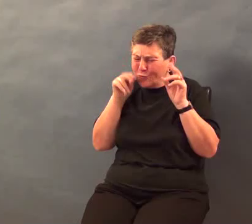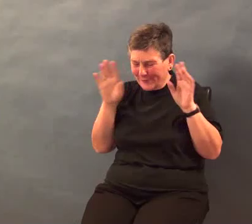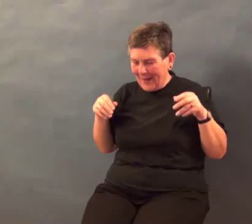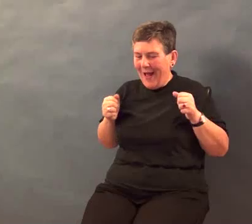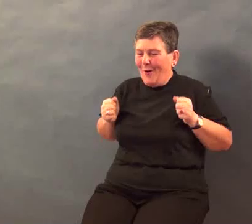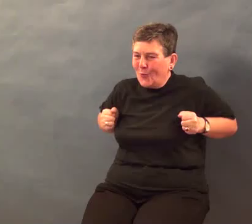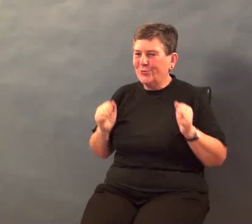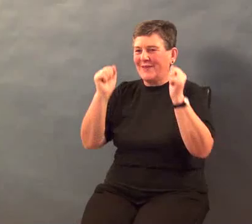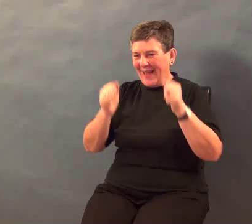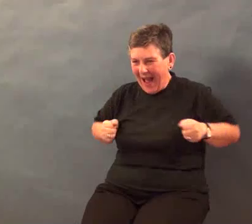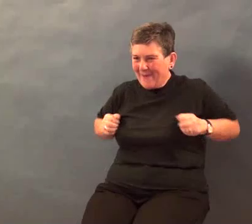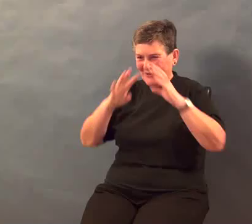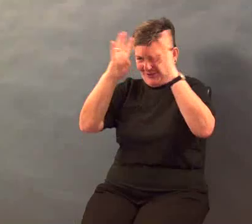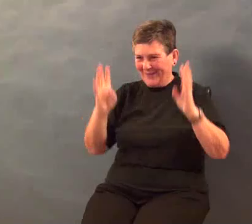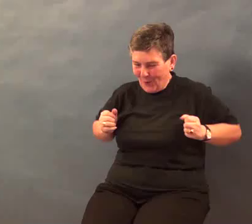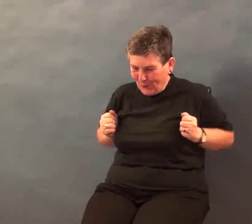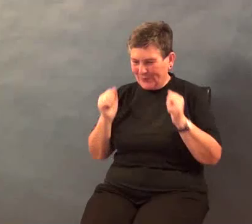Ptaszek huśtał się na huśtawce.